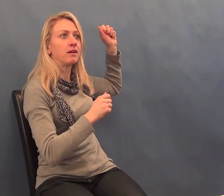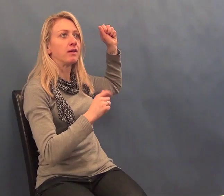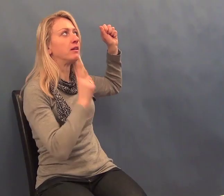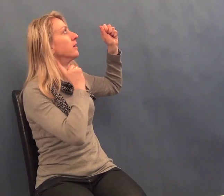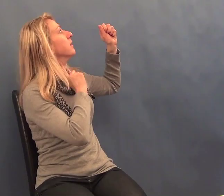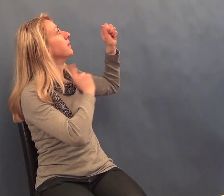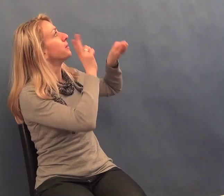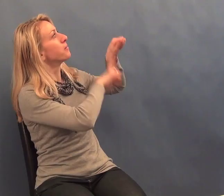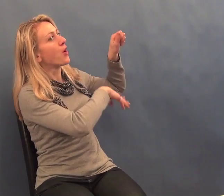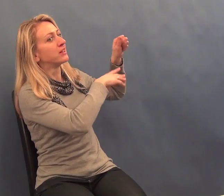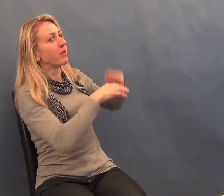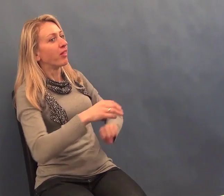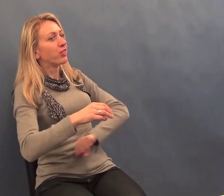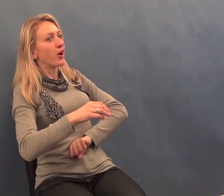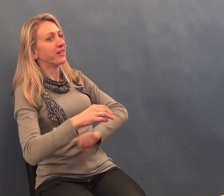Odwraca się i zostaje złapany na gorącym uczynku - stoi za nim policjant. Czuje, że dotyka ręką jego brzucha.